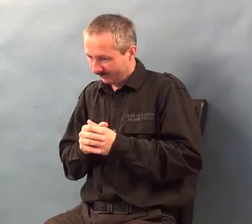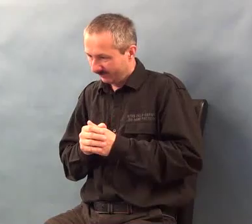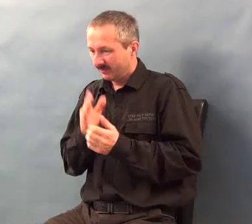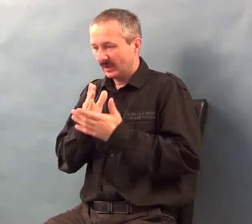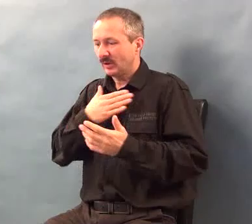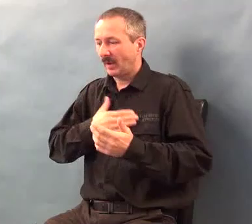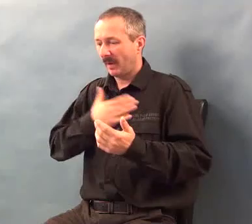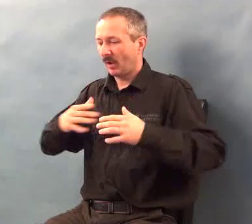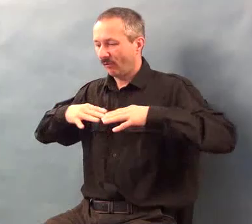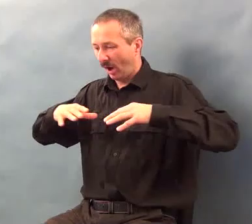Tylko w soboty mam wolne.